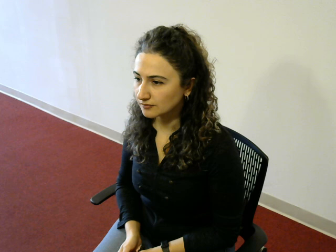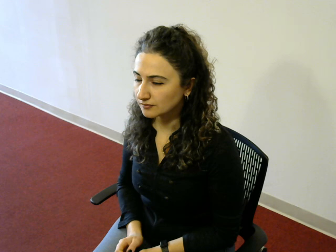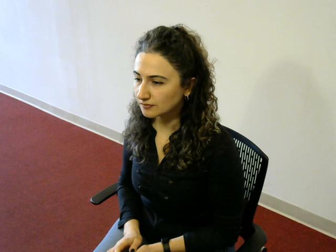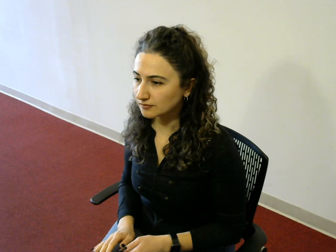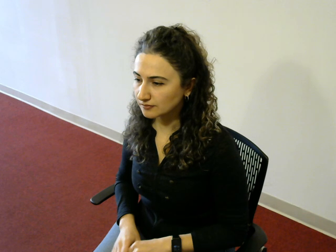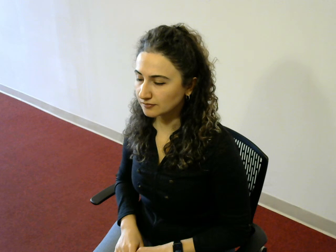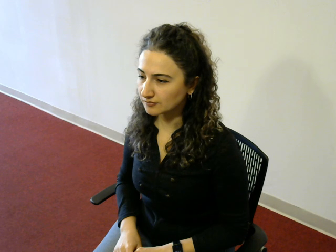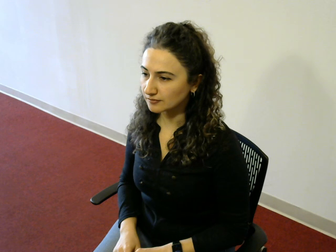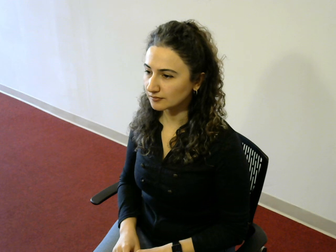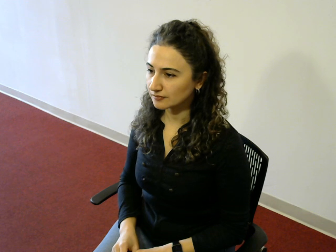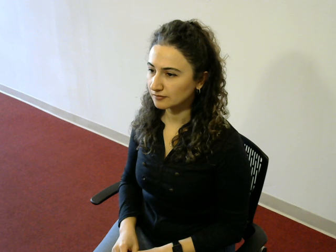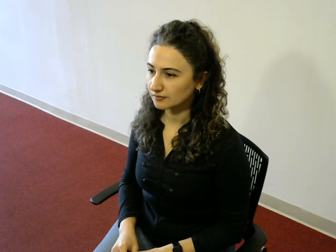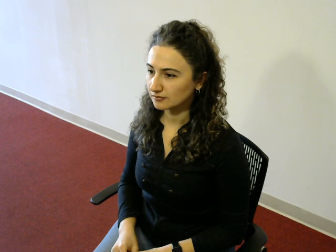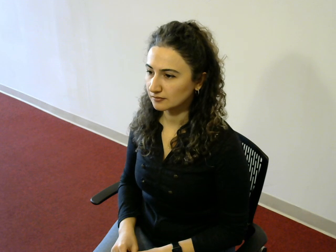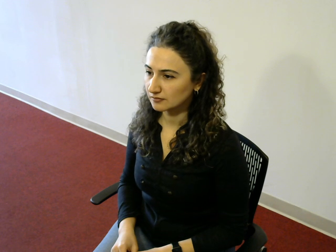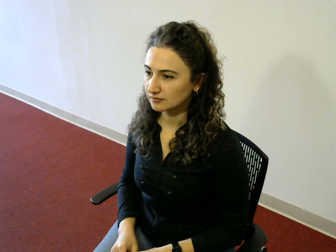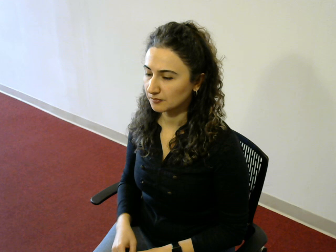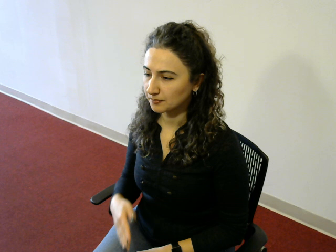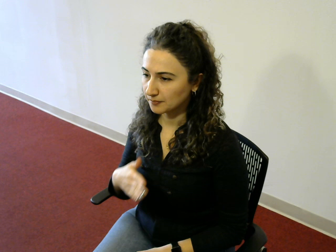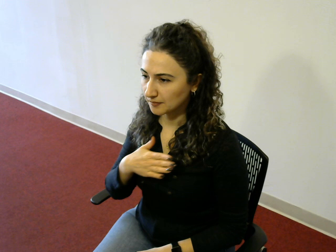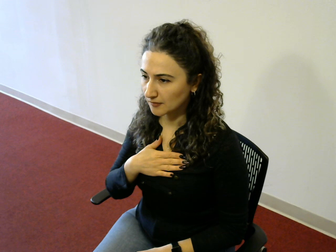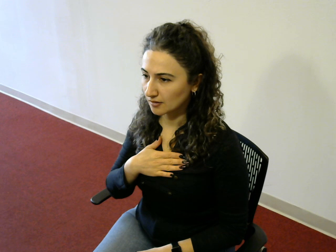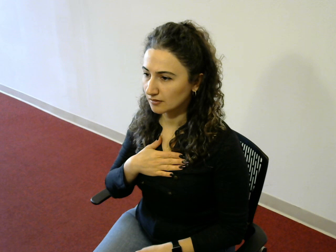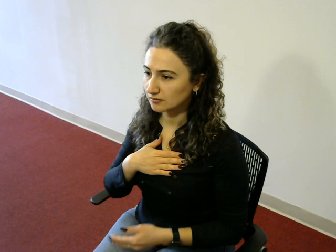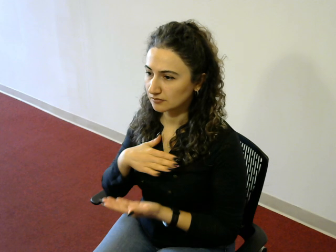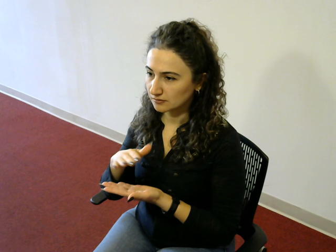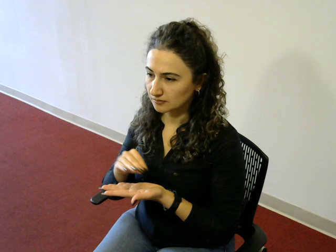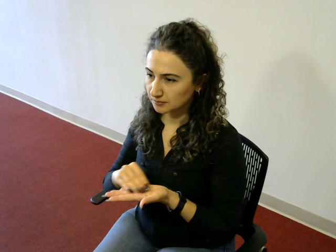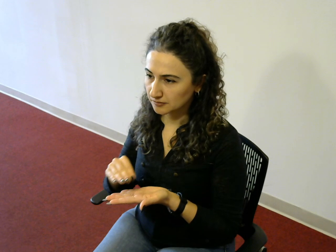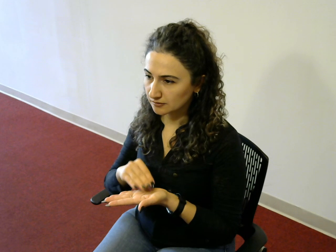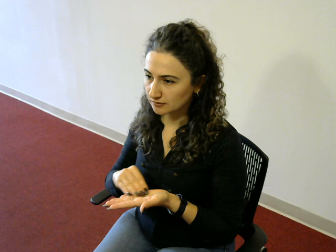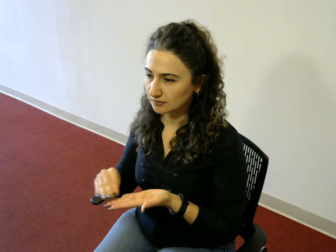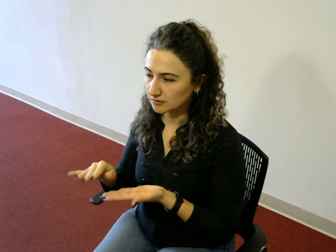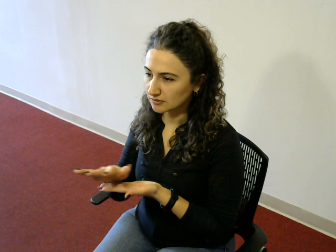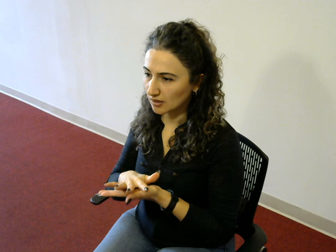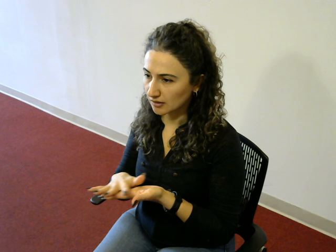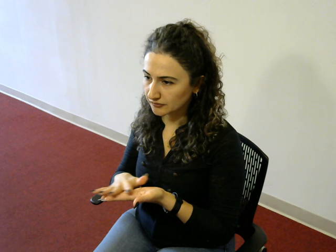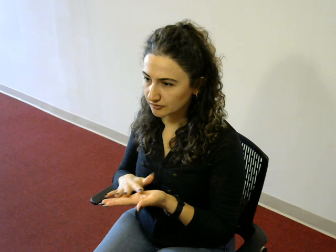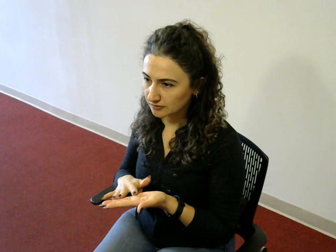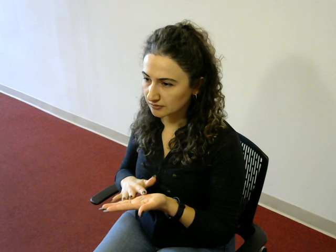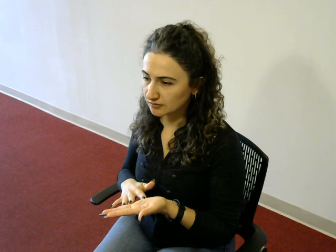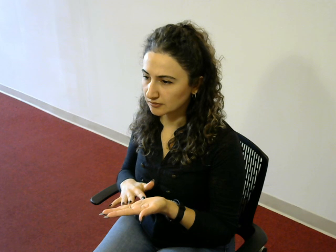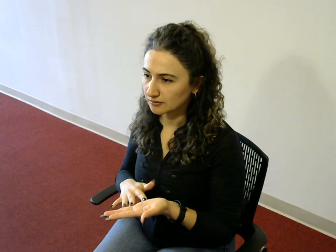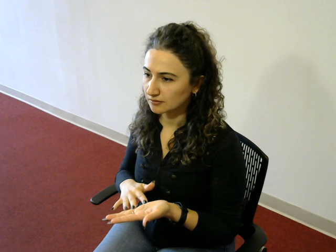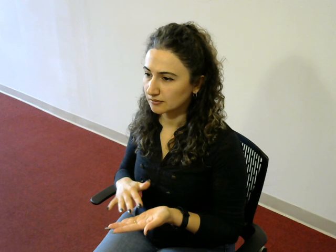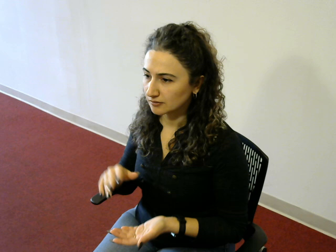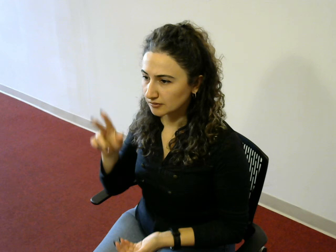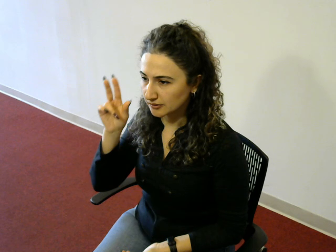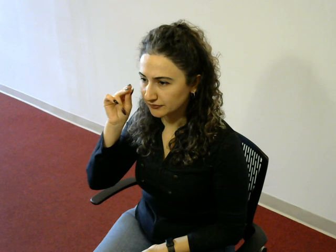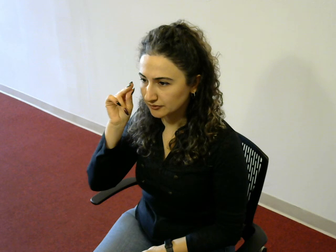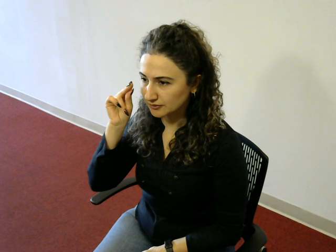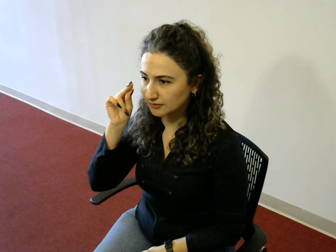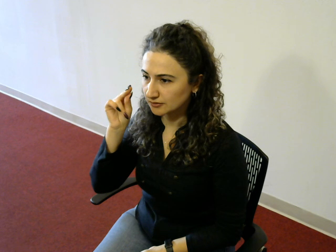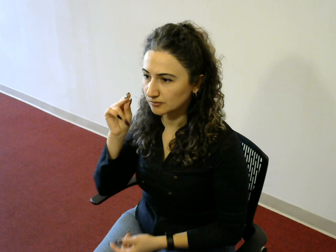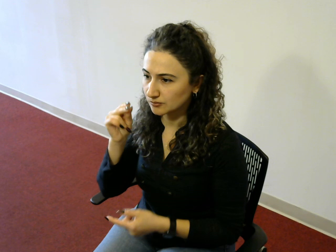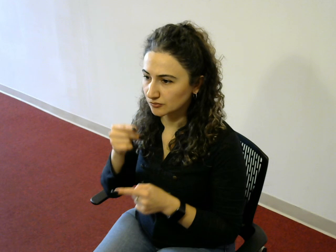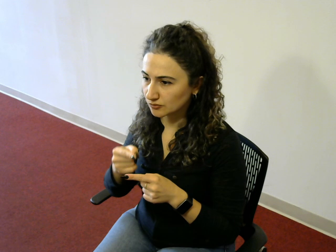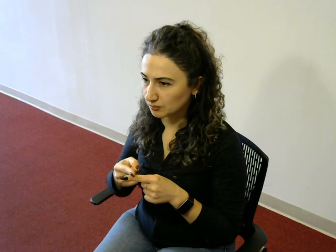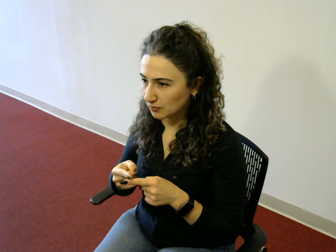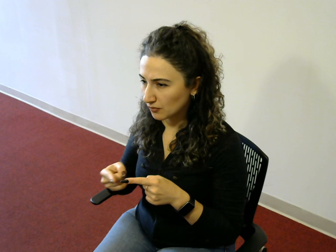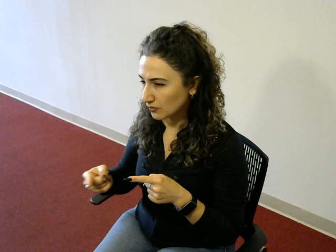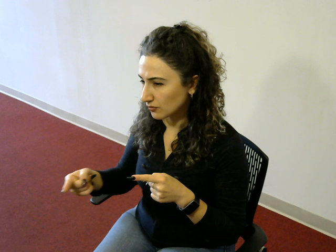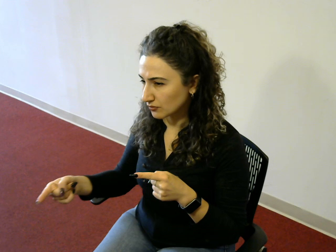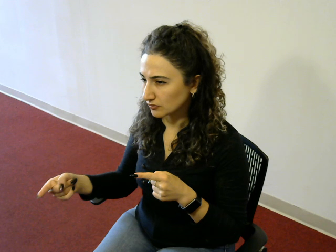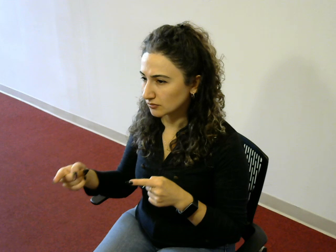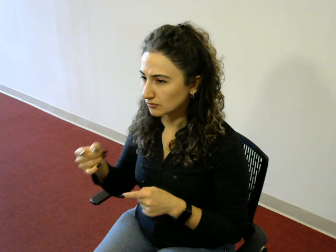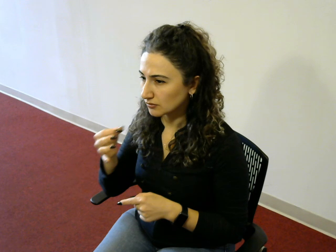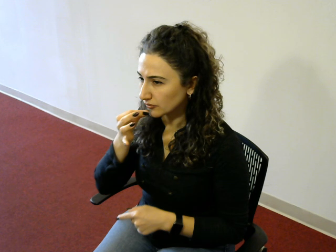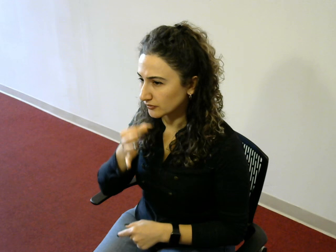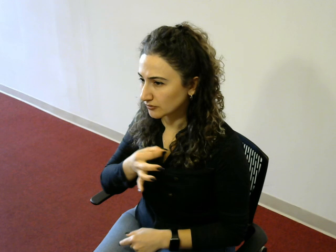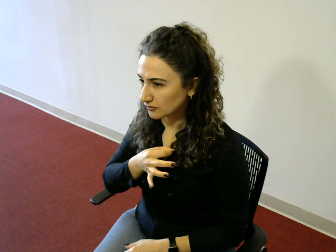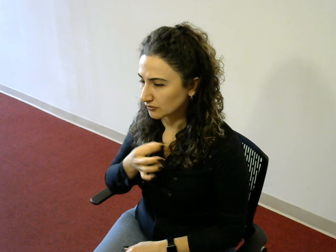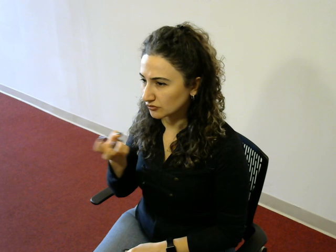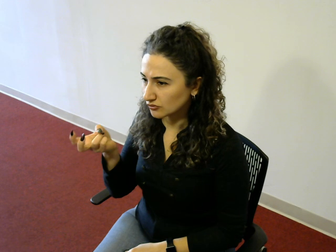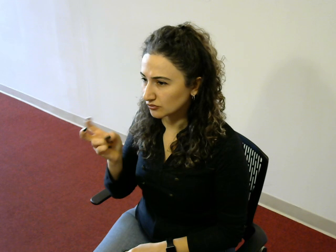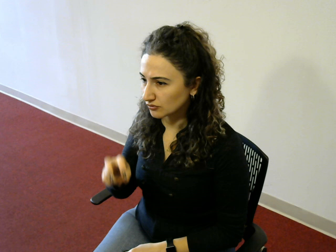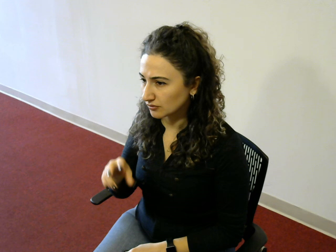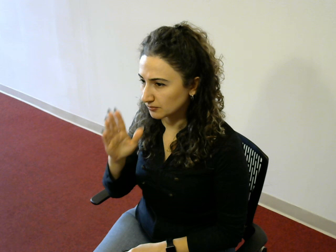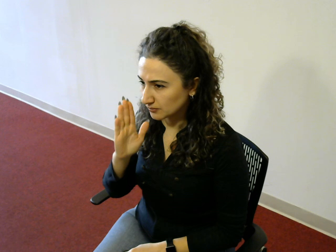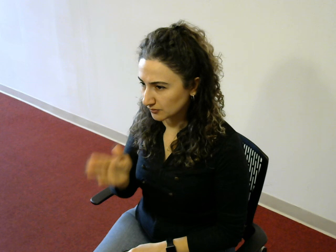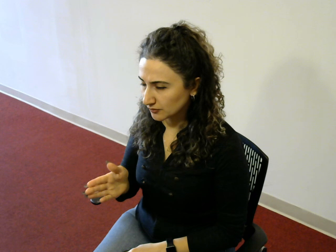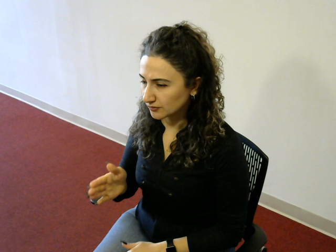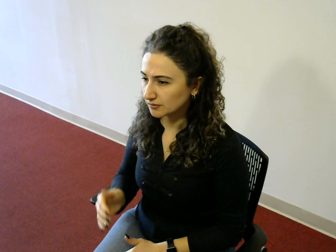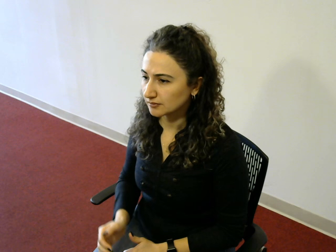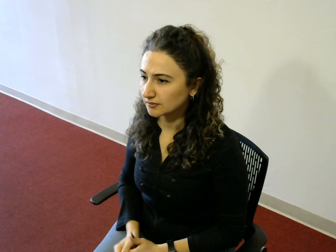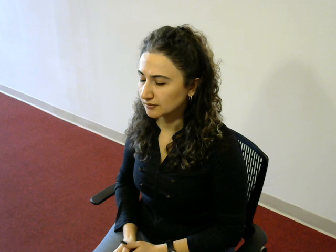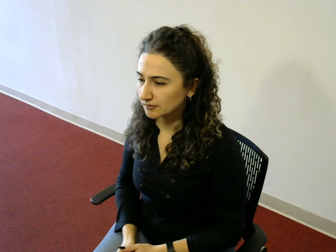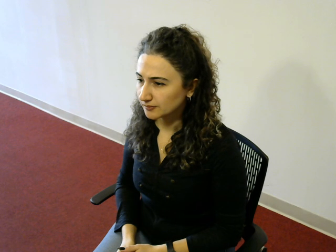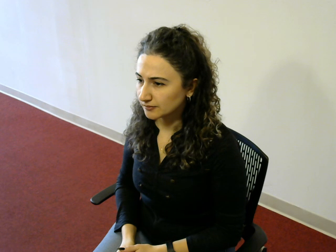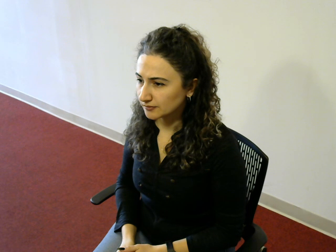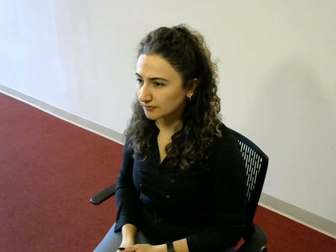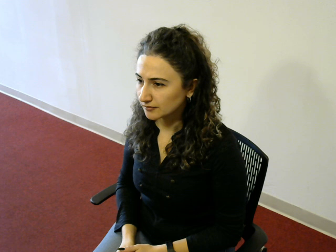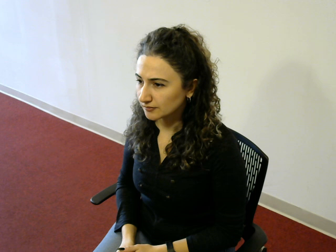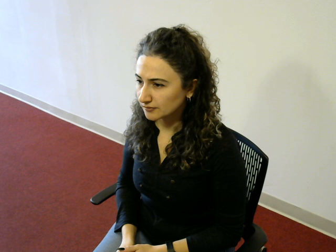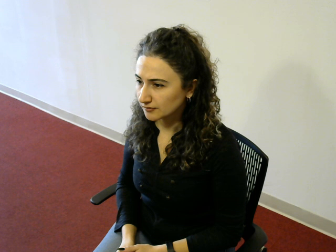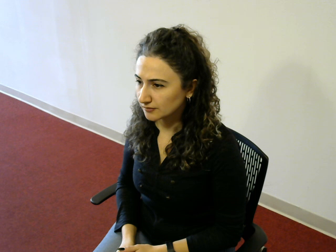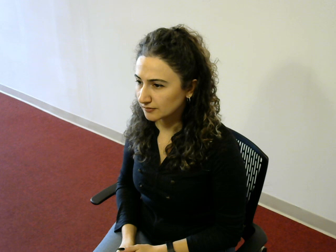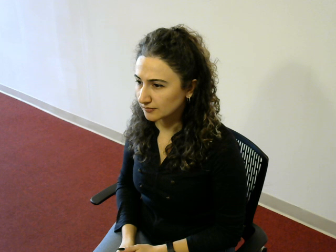Mənim yazdığım ərizəyə hansı müddətdə cavab gələcək?